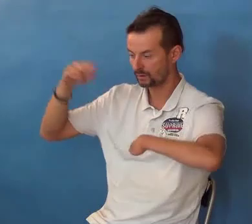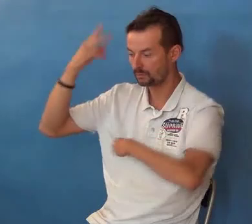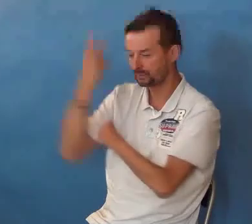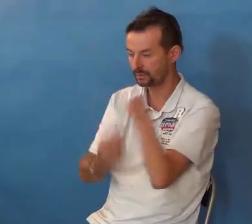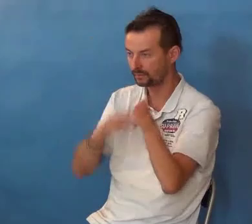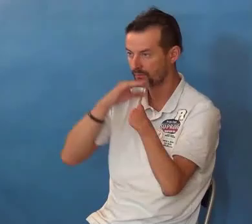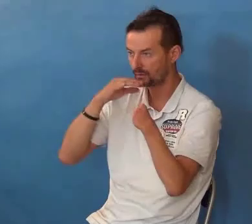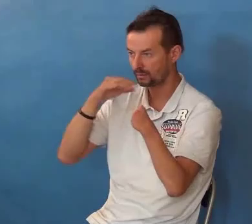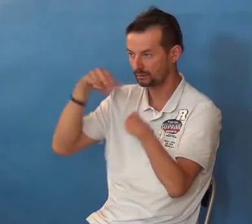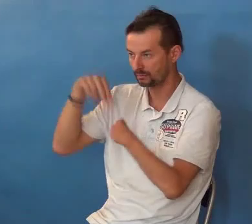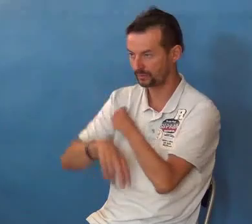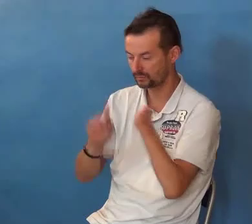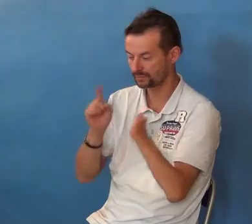Ostrzega, że tam na dole jest woda i można się utopić.